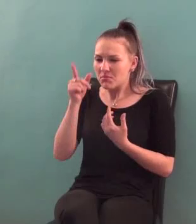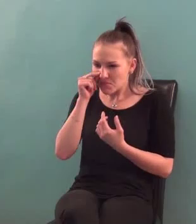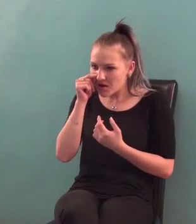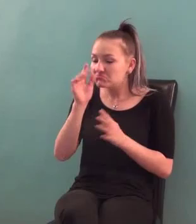Dobrze.